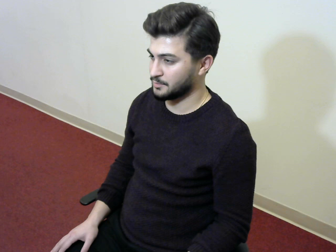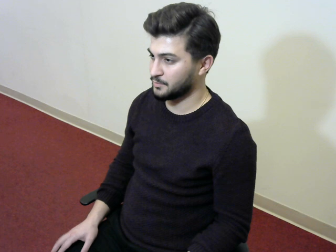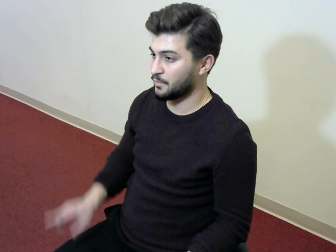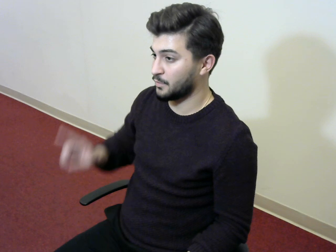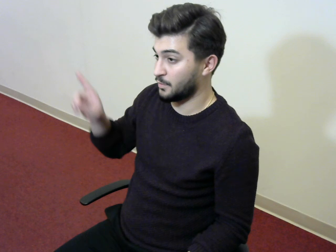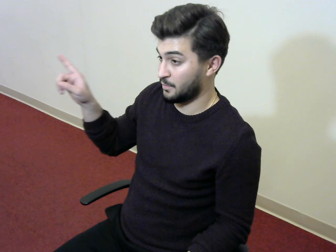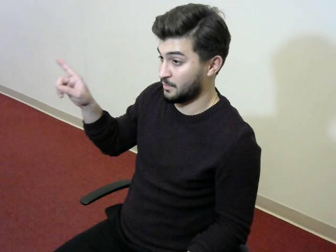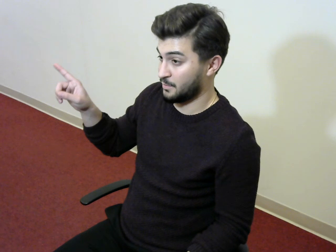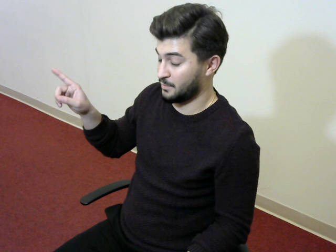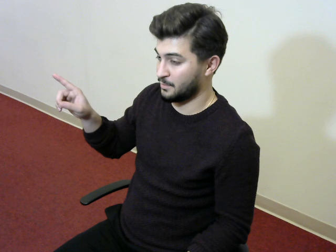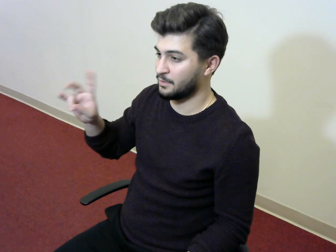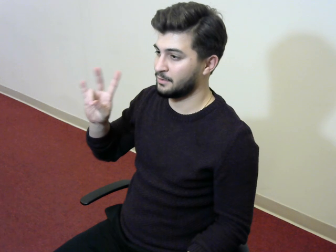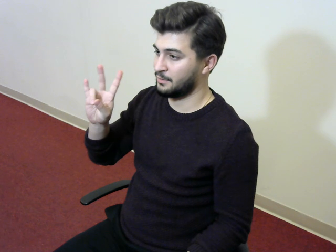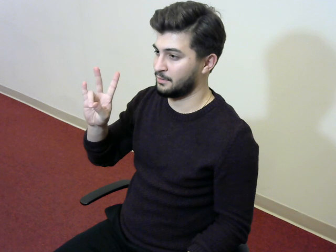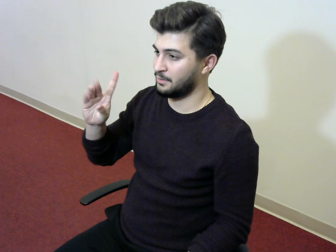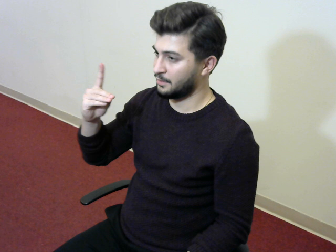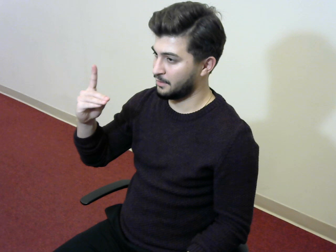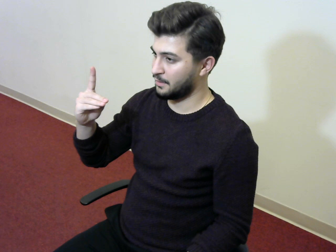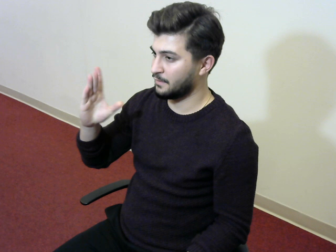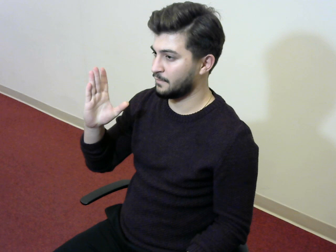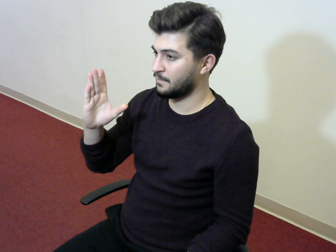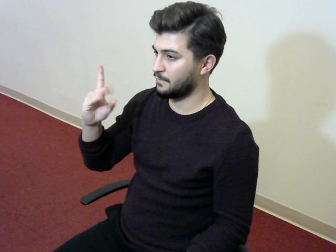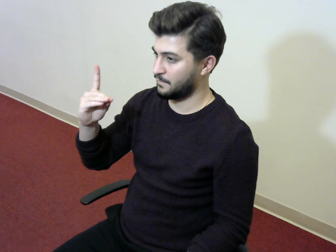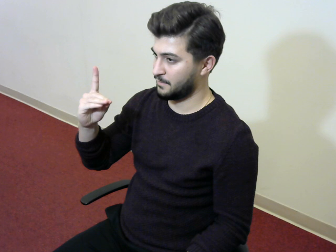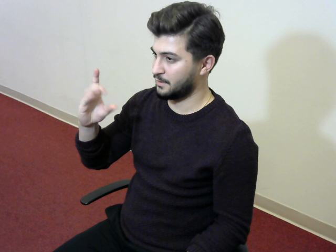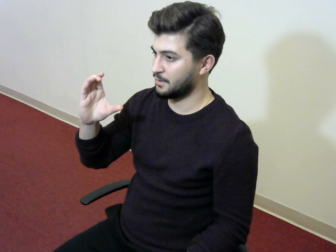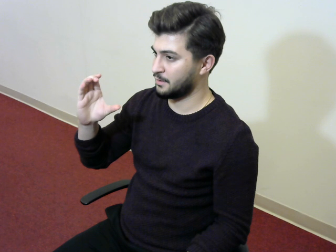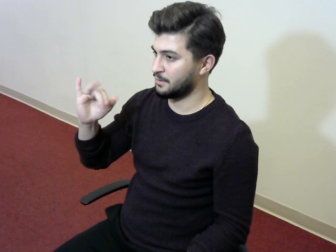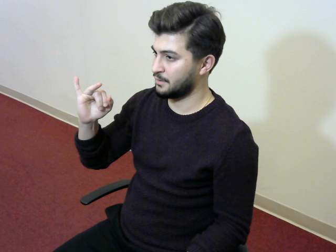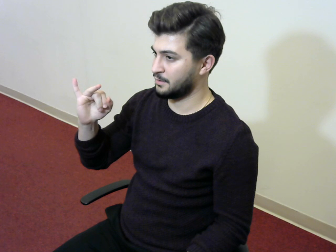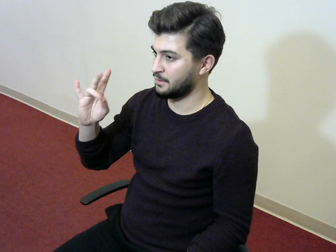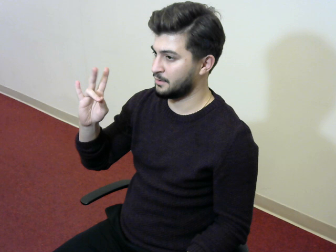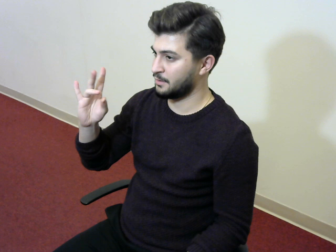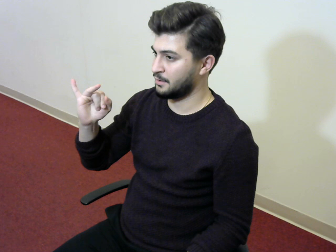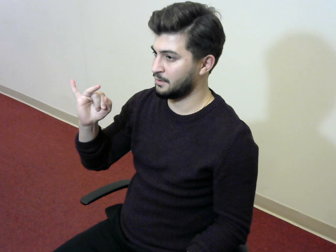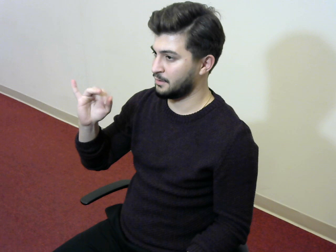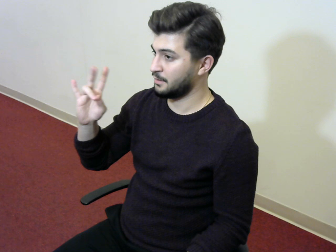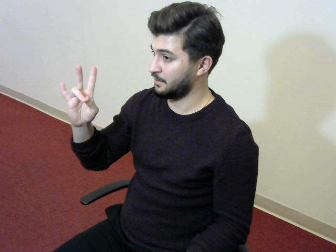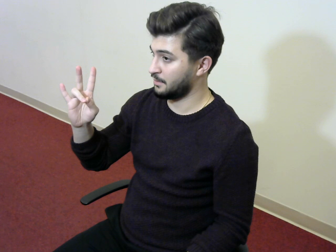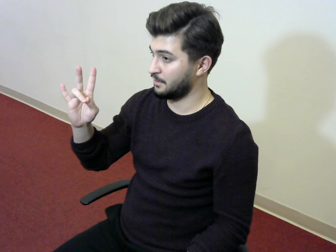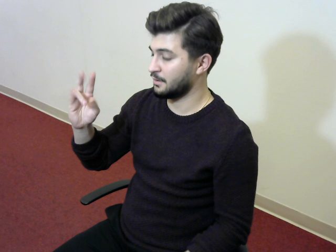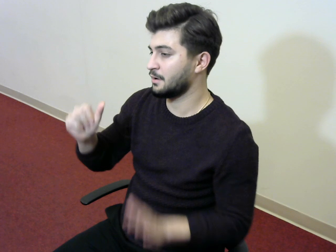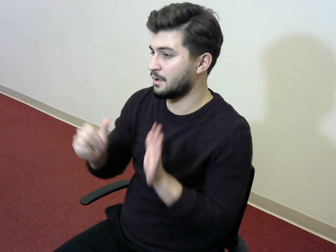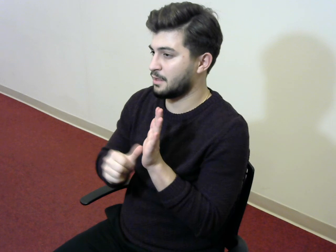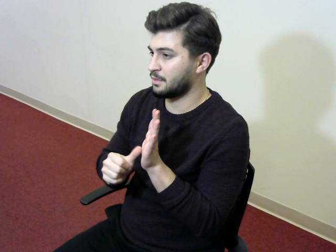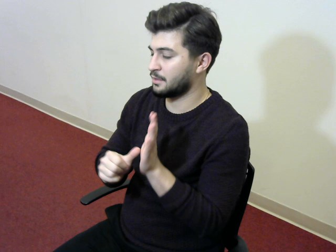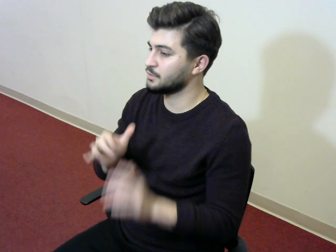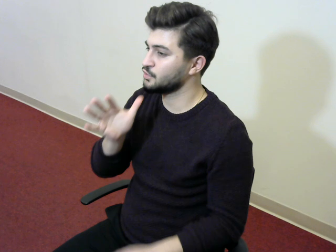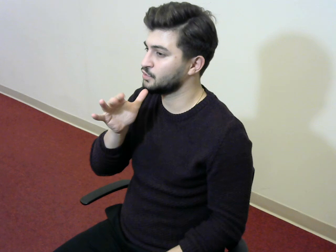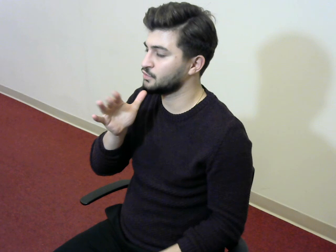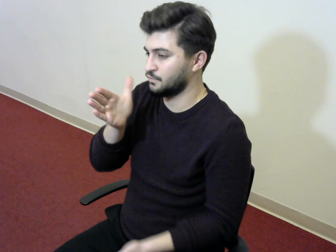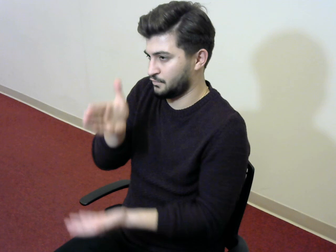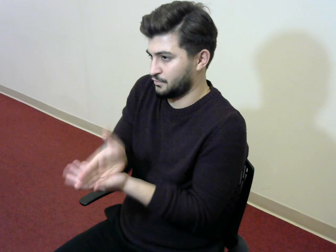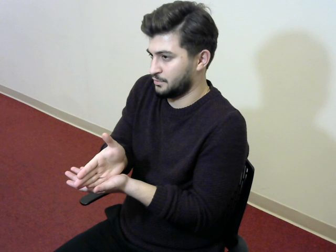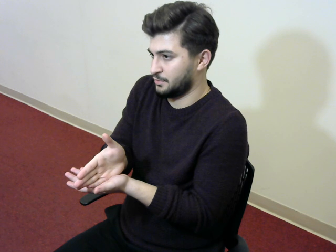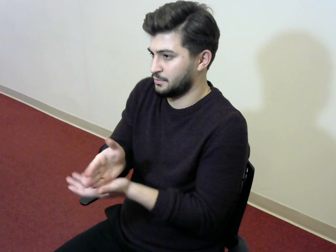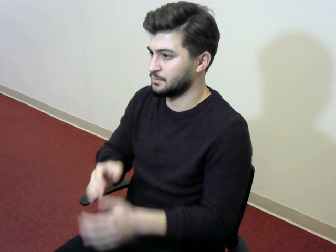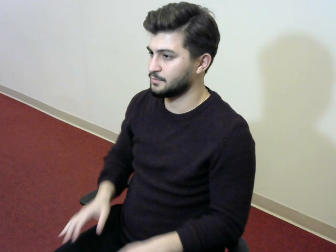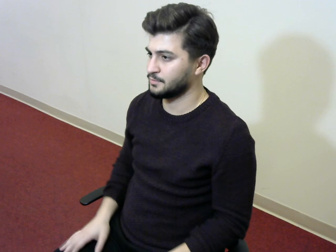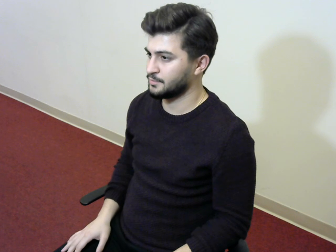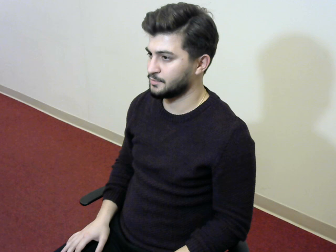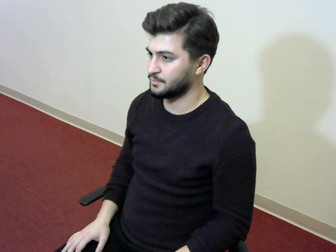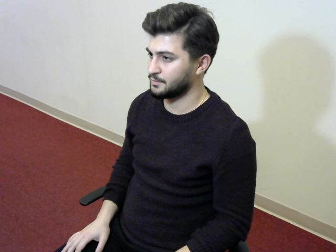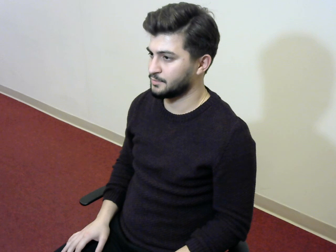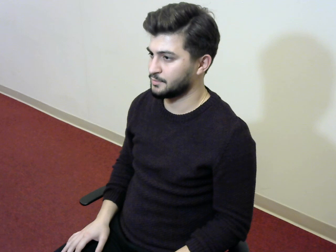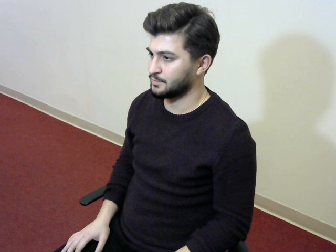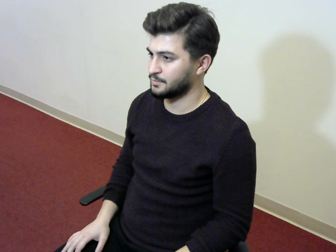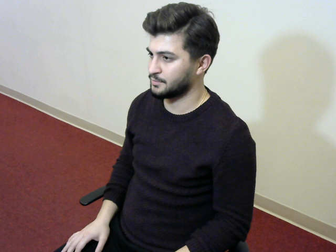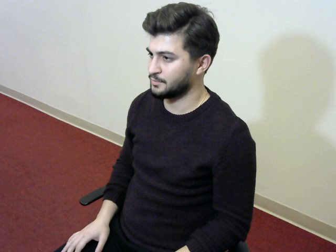Onun nəvəsinin 6 yaşı var